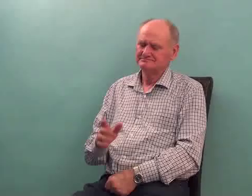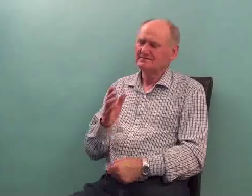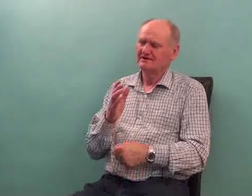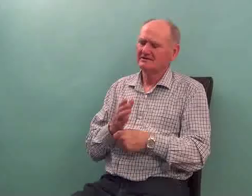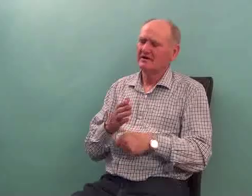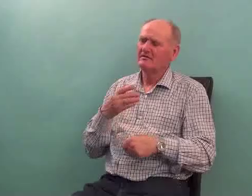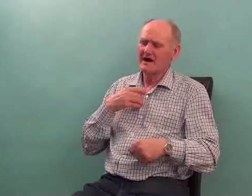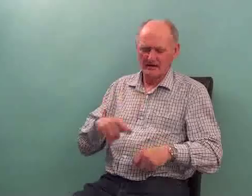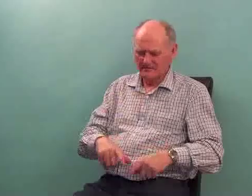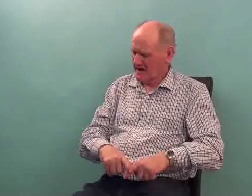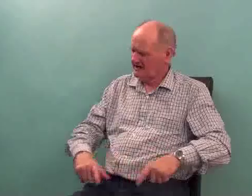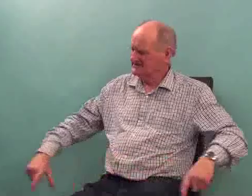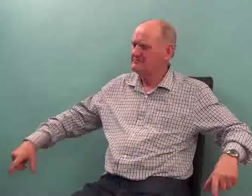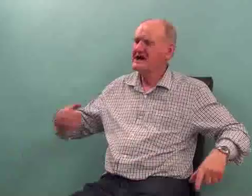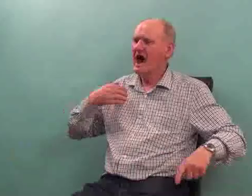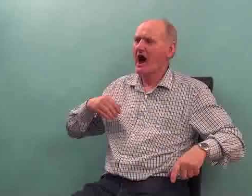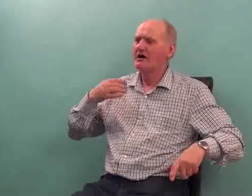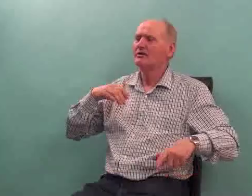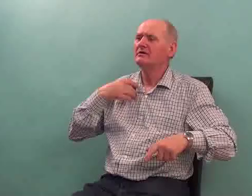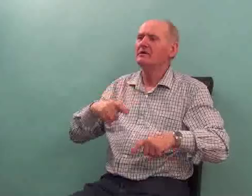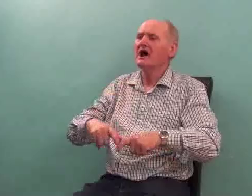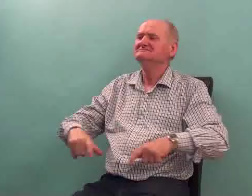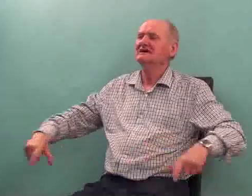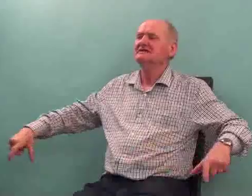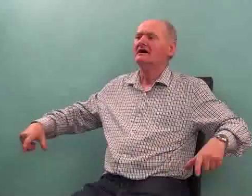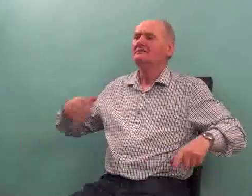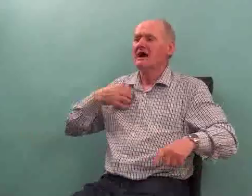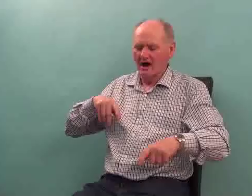Tylko jest taka biała krawędź, trzeba stać przed nią.